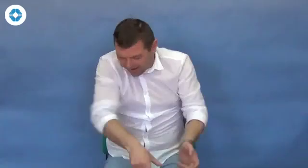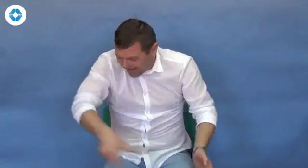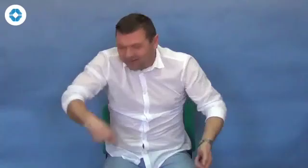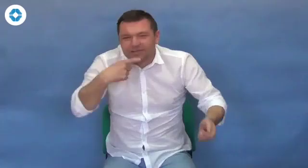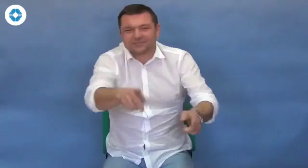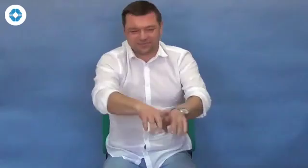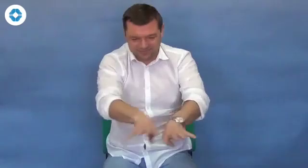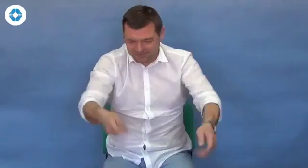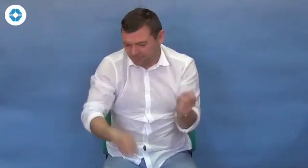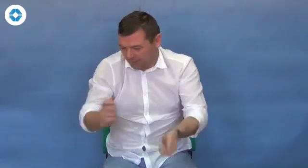Gra na płocie.